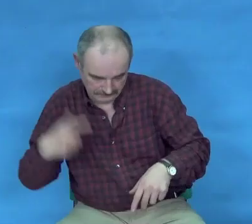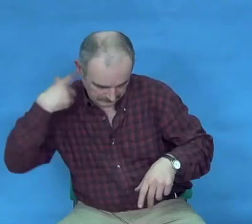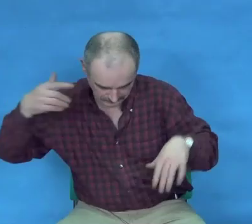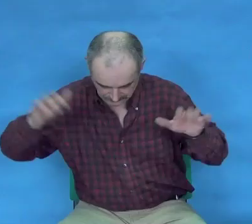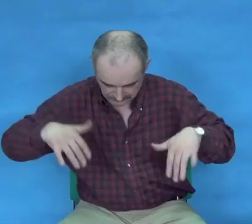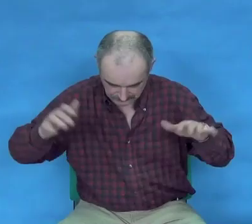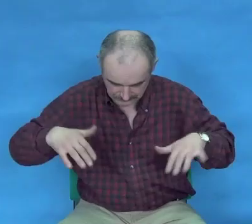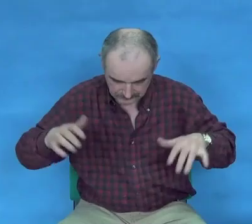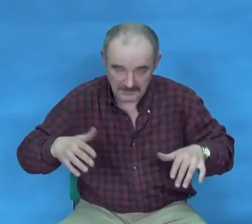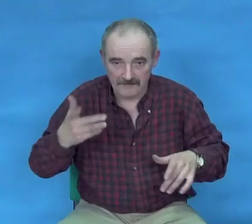Na szyję pada mu deszcz.